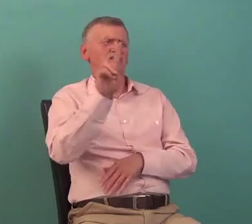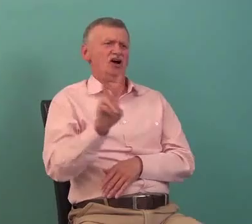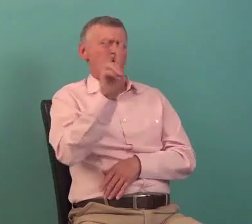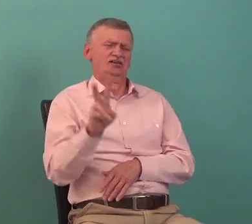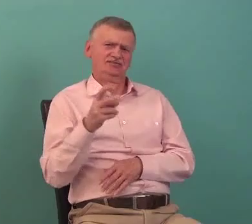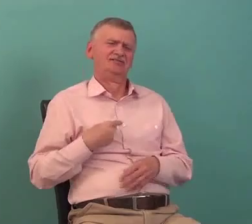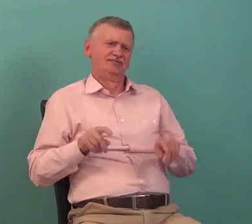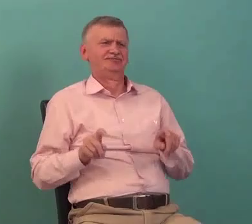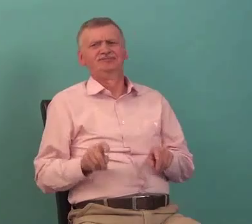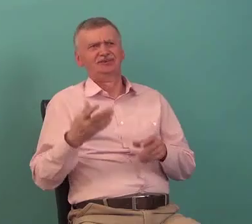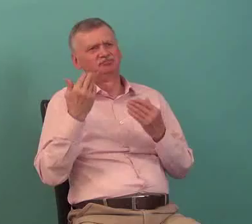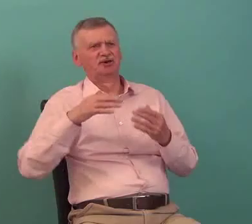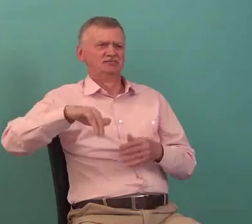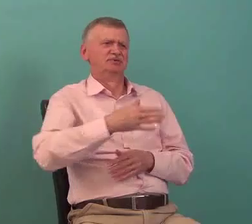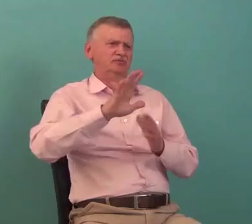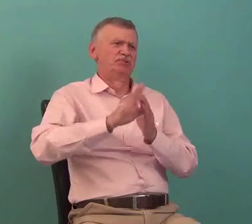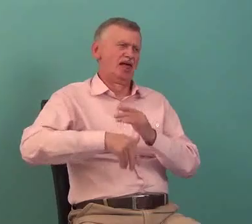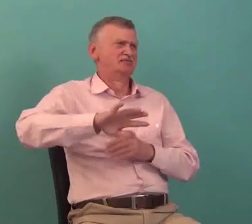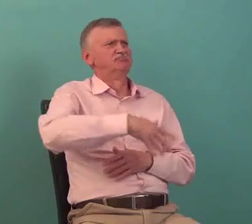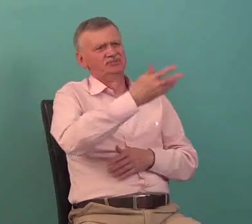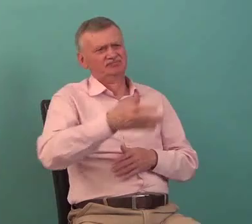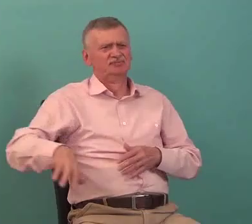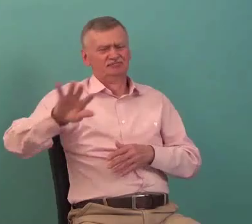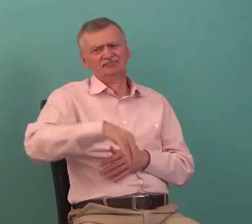Siedzę, spaceruję po parku, po mieście.